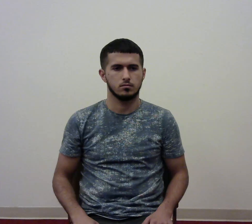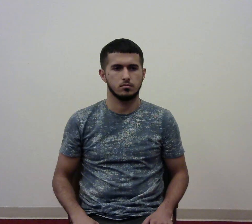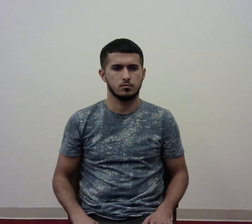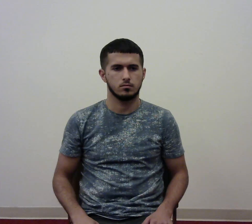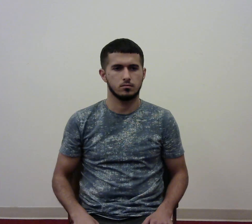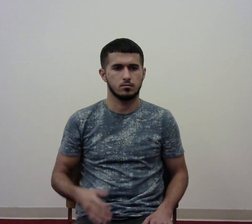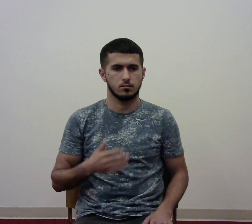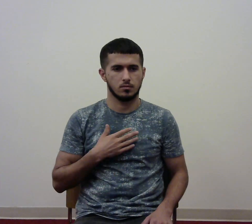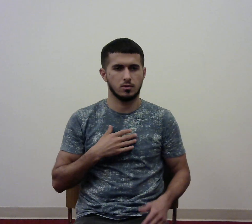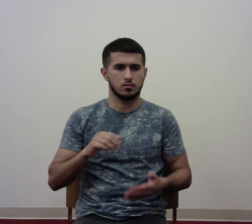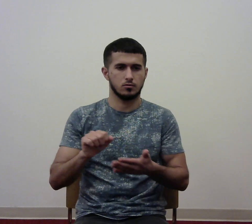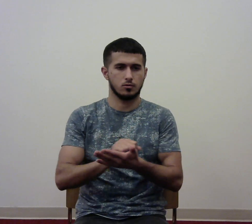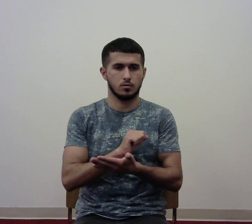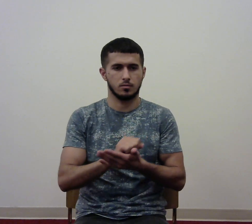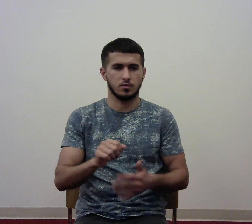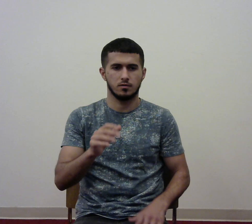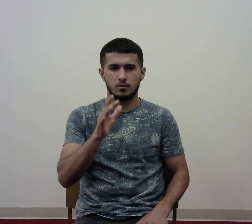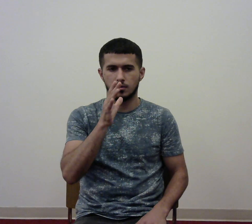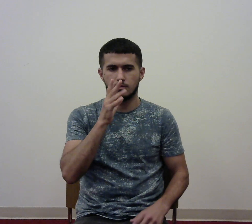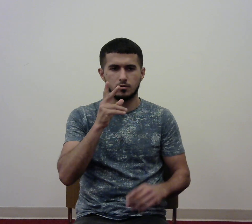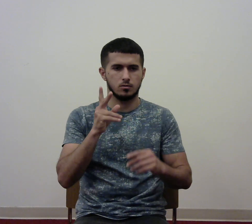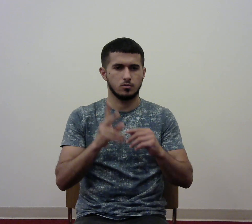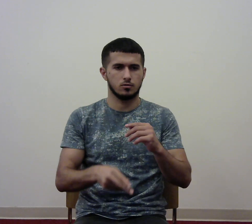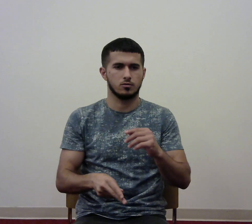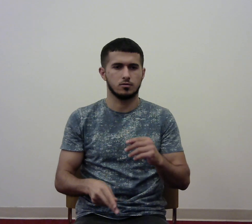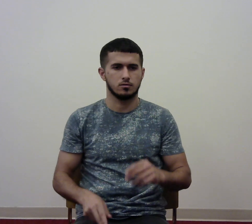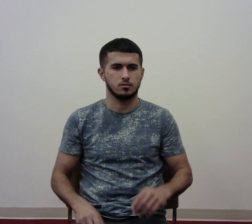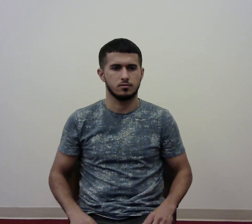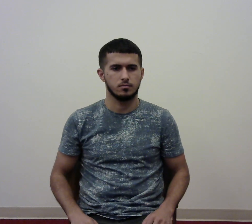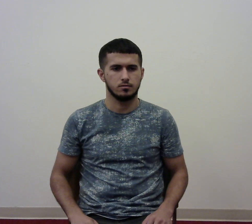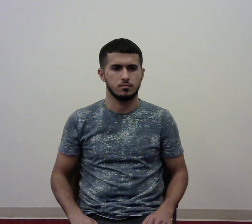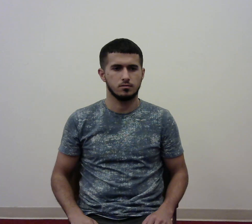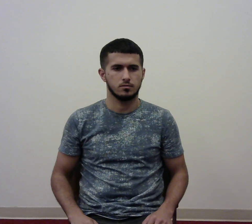Mənim sənədimin vaxtı bitib